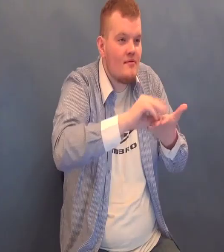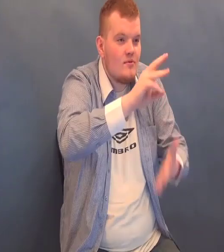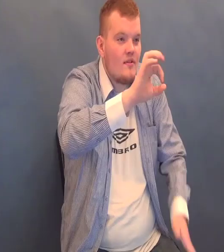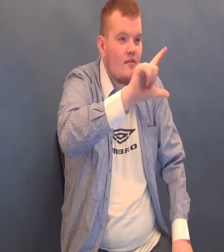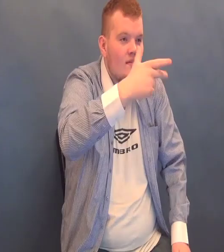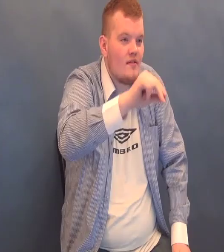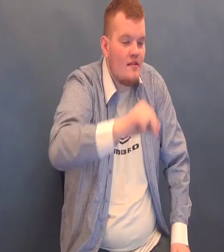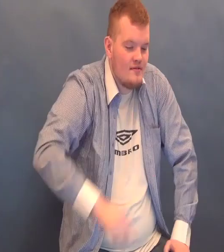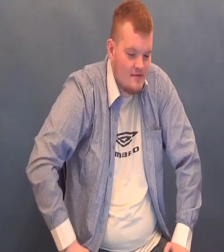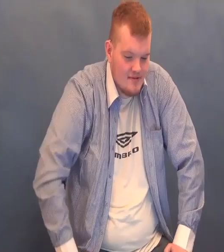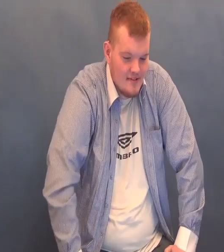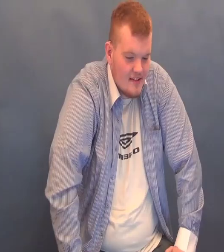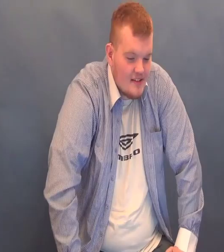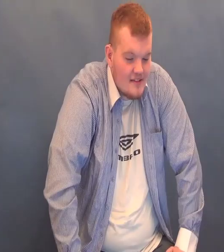Zobacz, który termin ma napis "wolne".